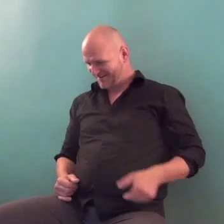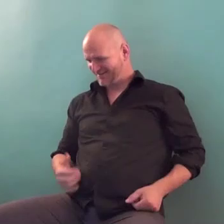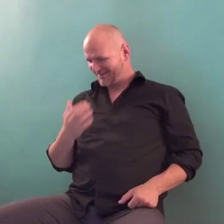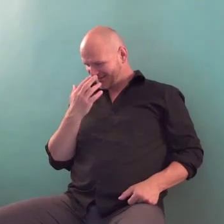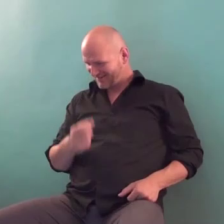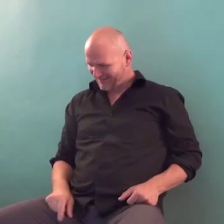Ekstra.